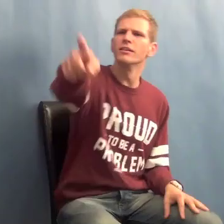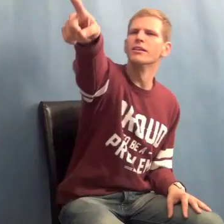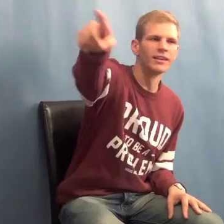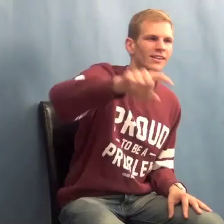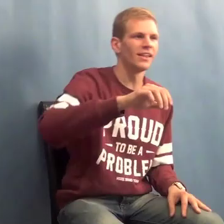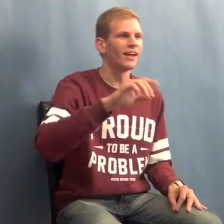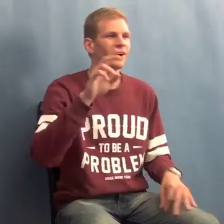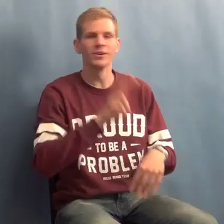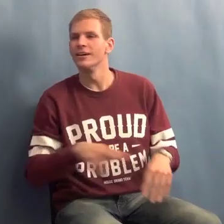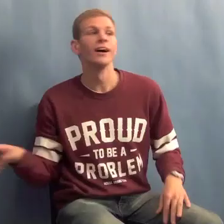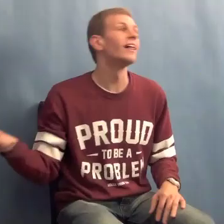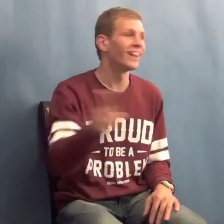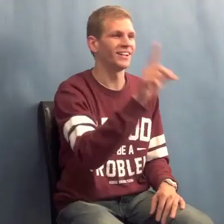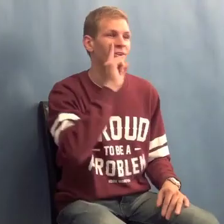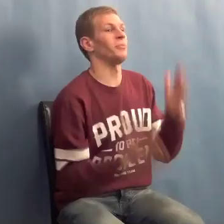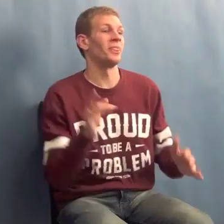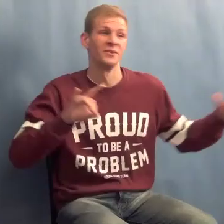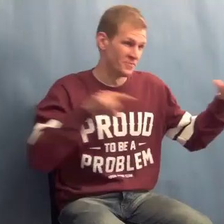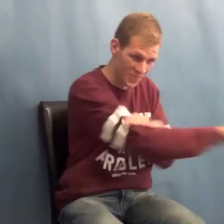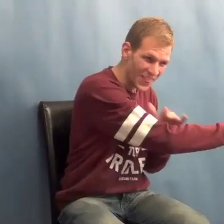Pokazał coś policjantowi palcem w przeciwnym kierunku, a sam wziął nogi za pas i zwiał.